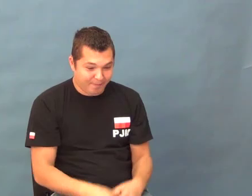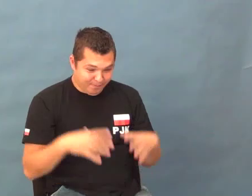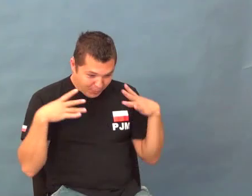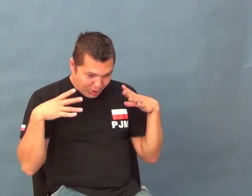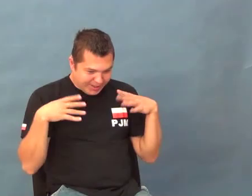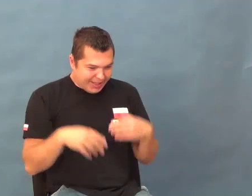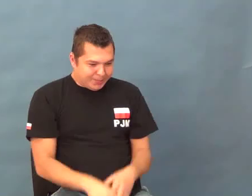Wolne...